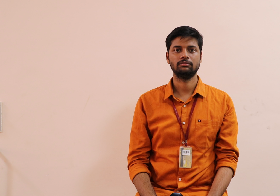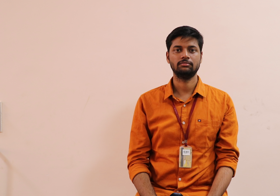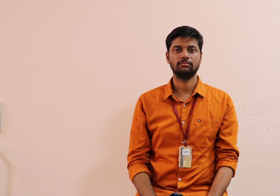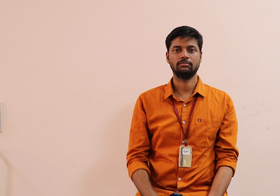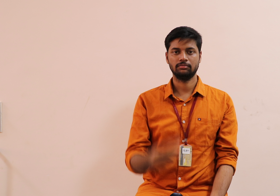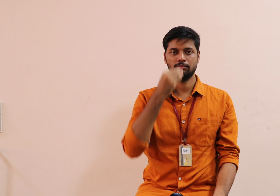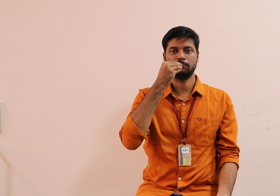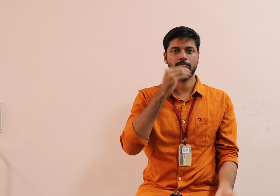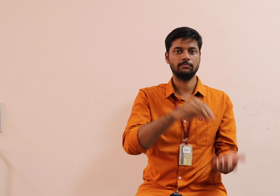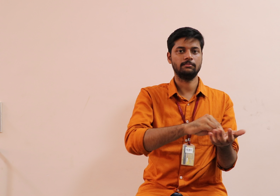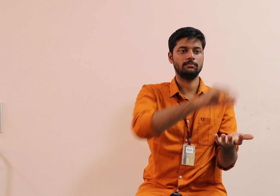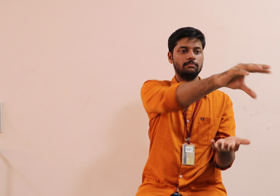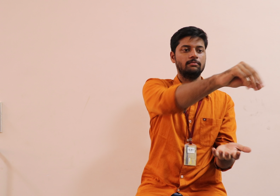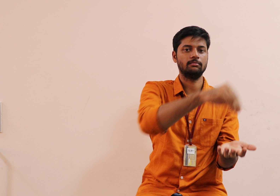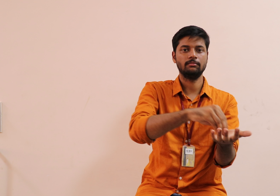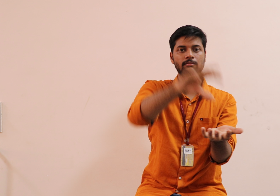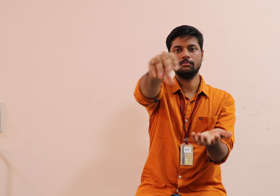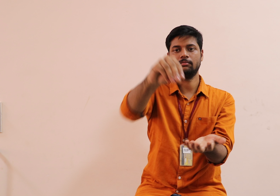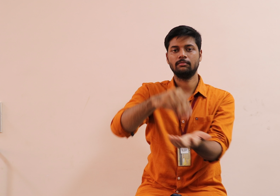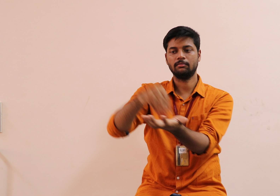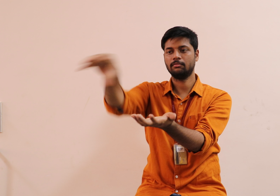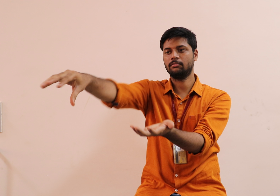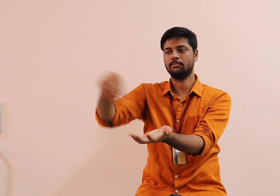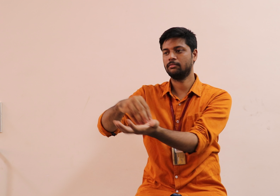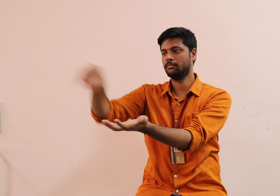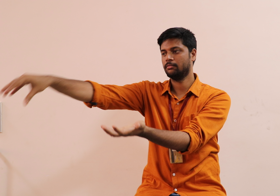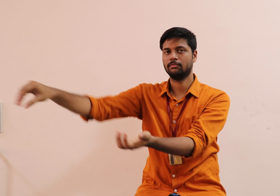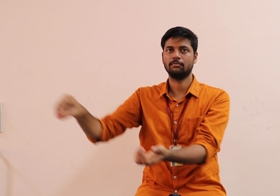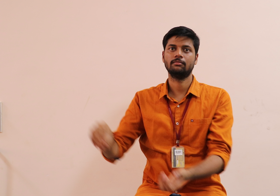serve the food